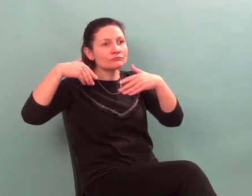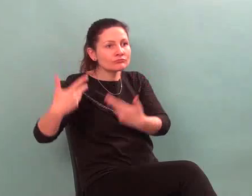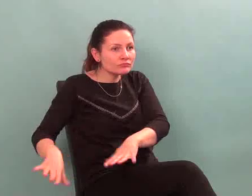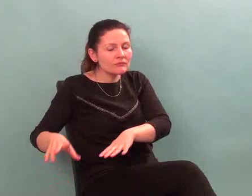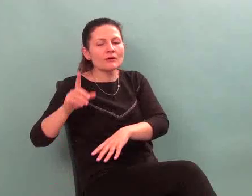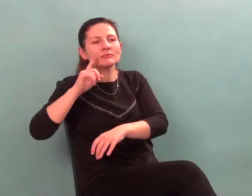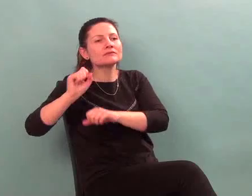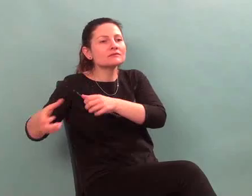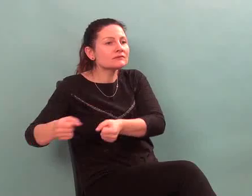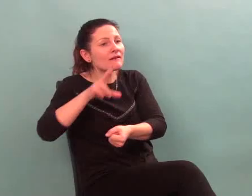Podnosi go i mówi do odchodzącego chłopca.